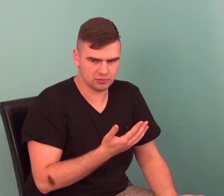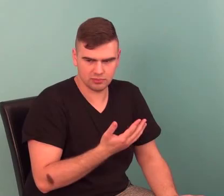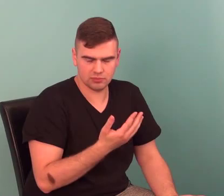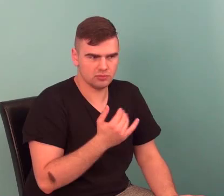Zastanawia się.